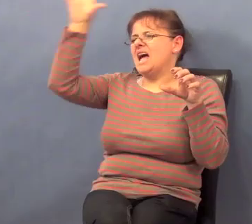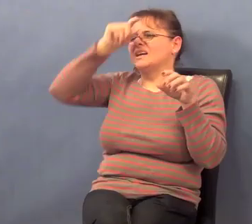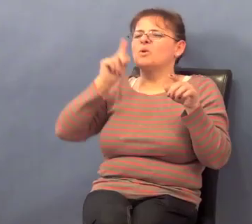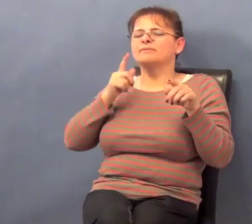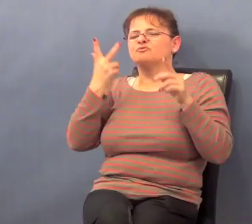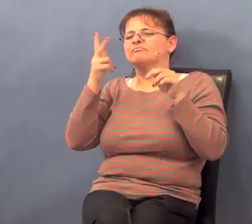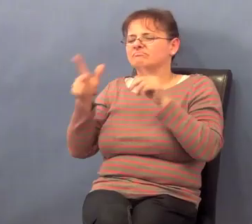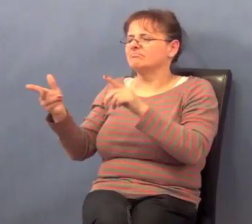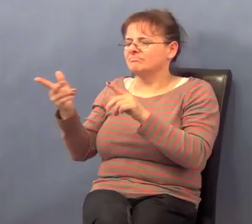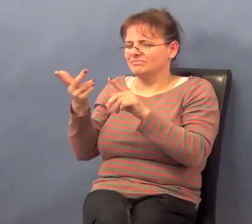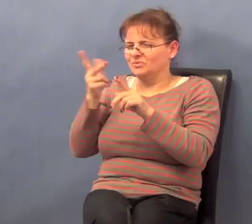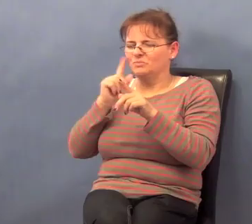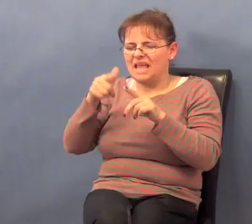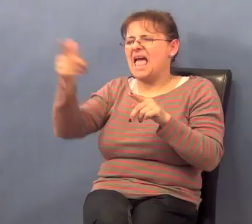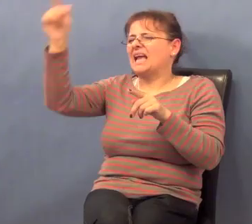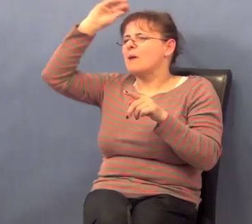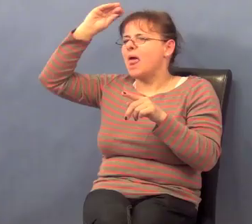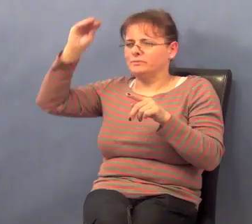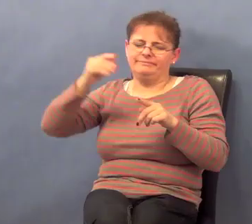Trzej chłopcy, trzej chłopcy zauważają kapelusz i podnoszą go.